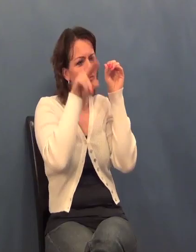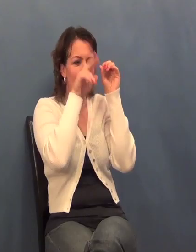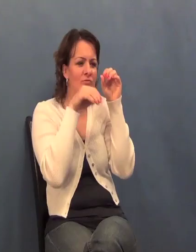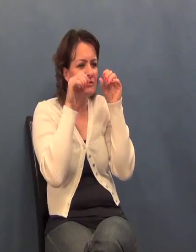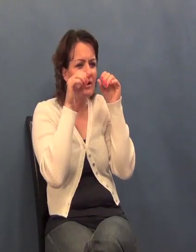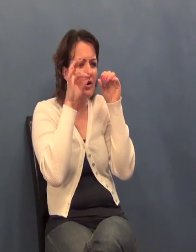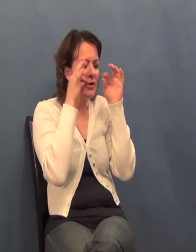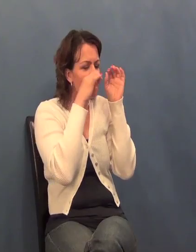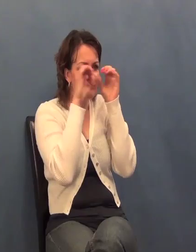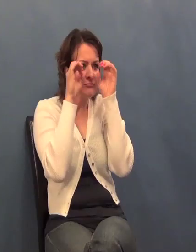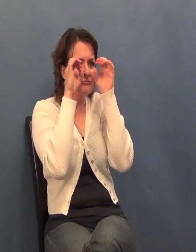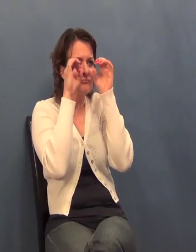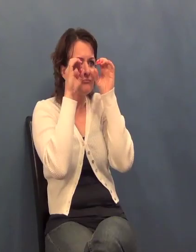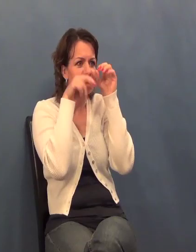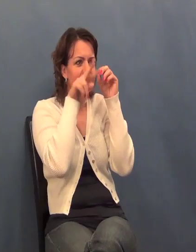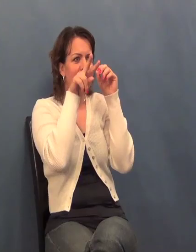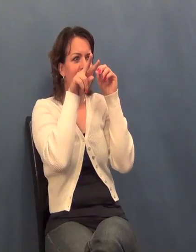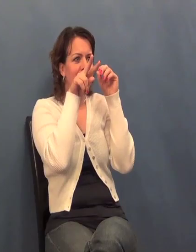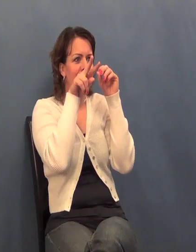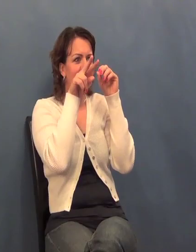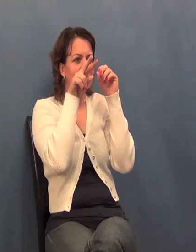Kot spostrzega ptaszka.